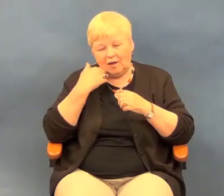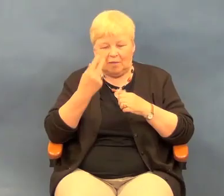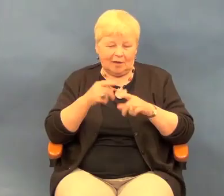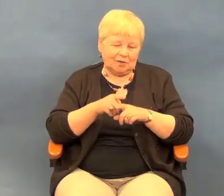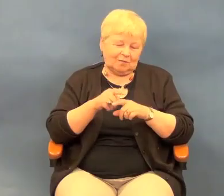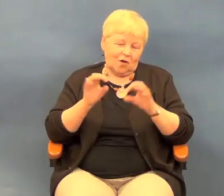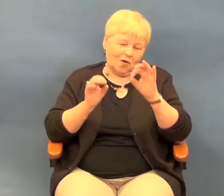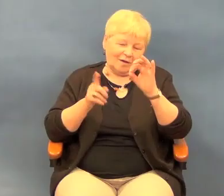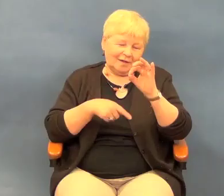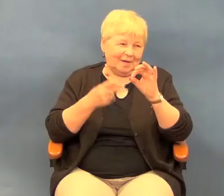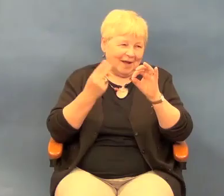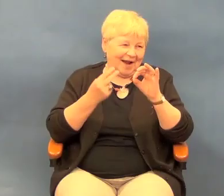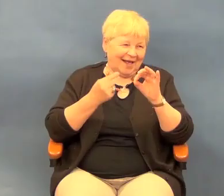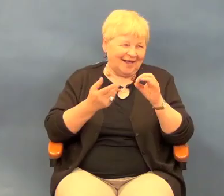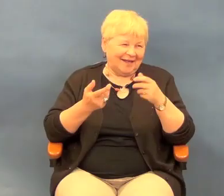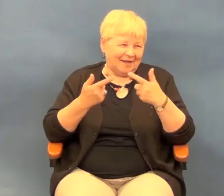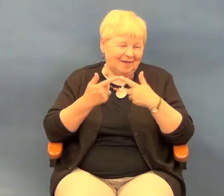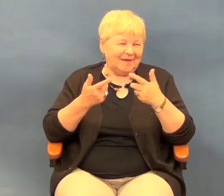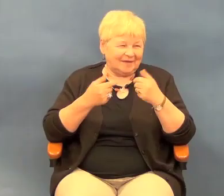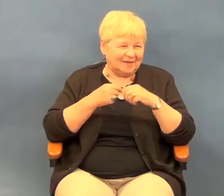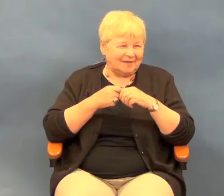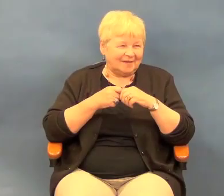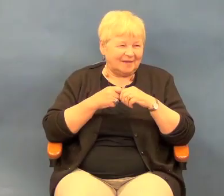Albo alkohol albo mleko, tak samo mają procenty.